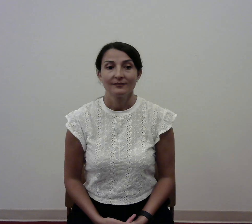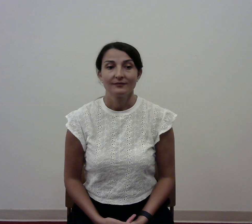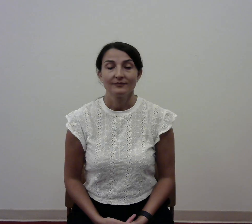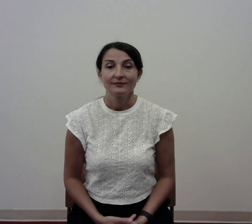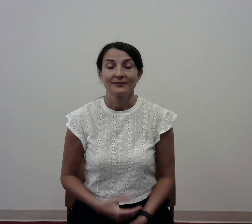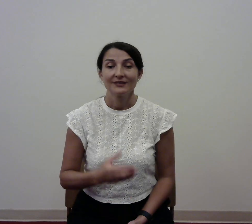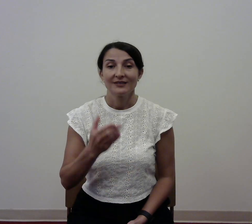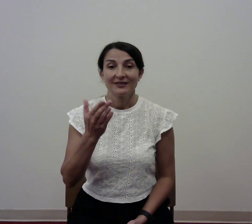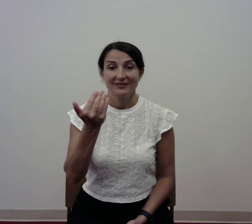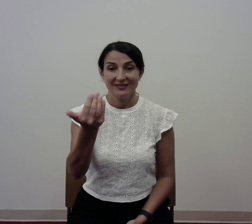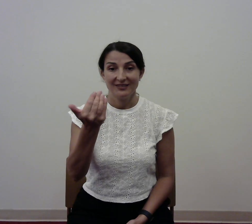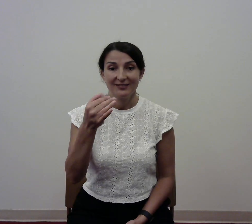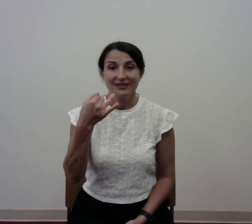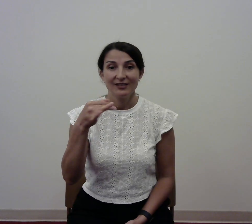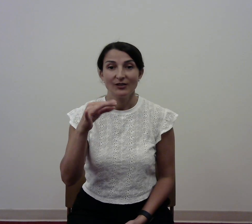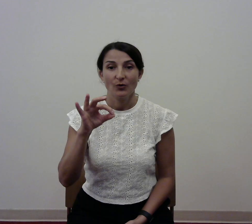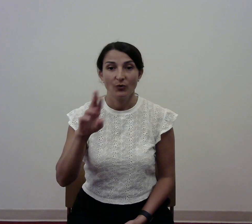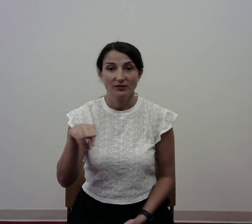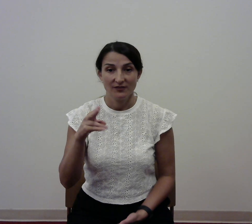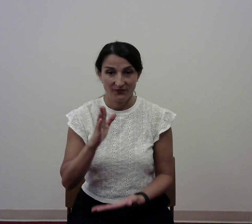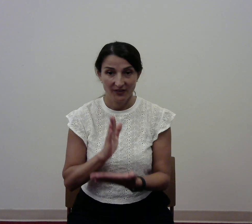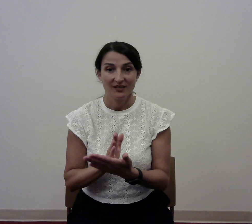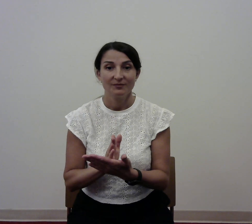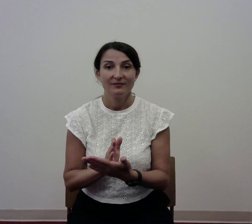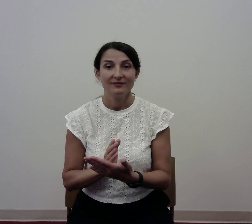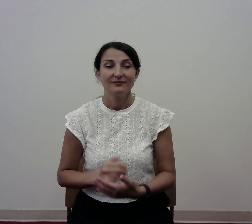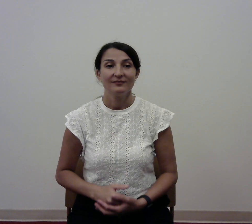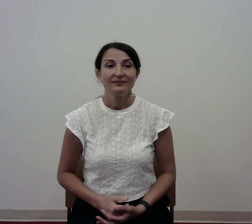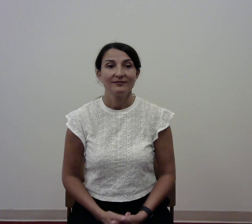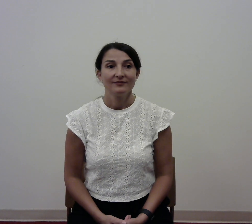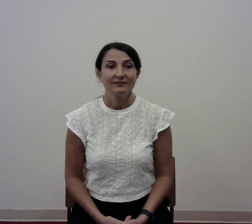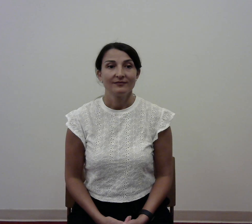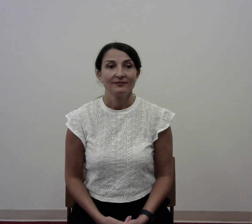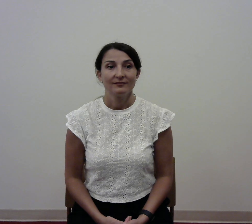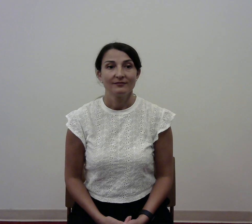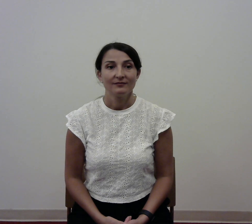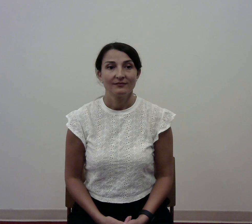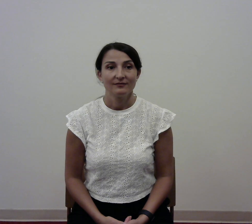Sizdə yod varmı?